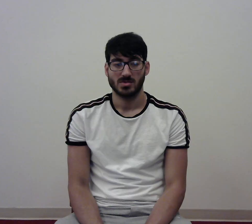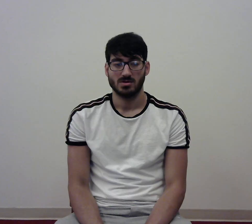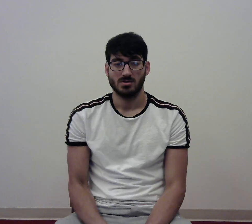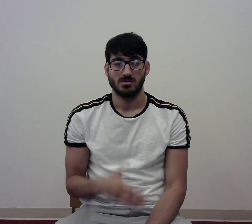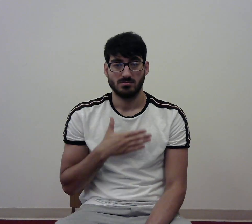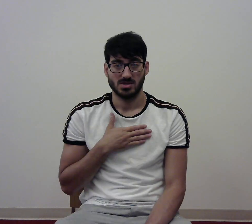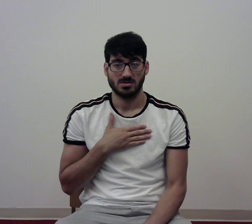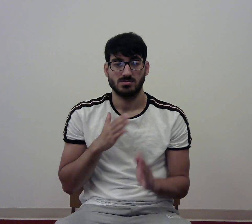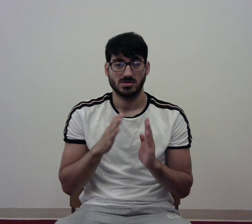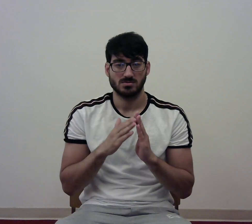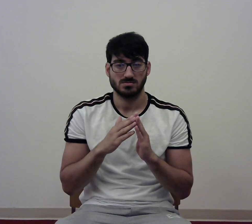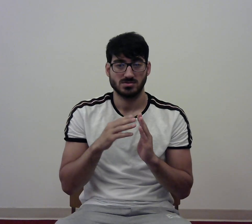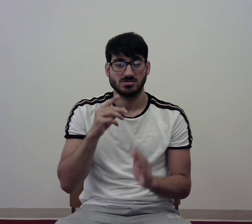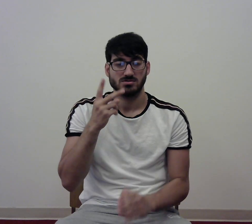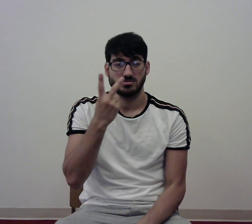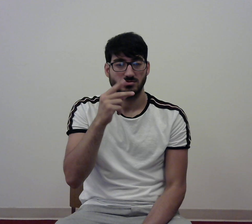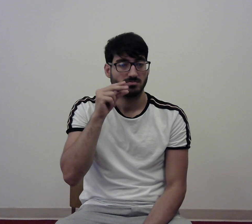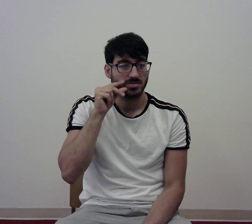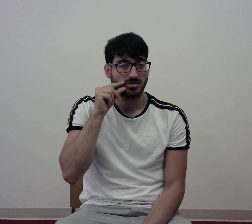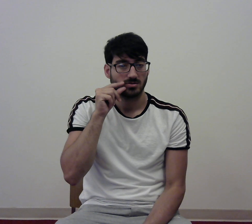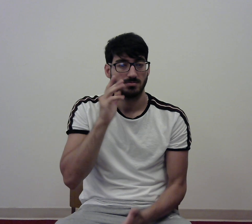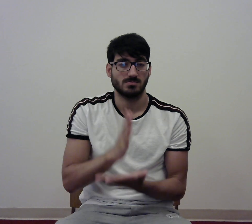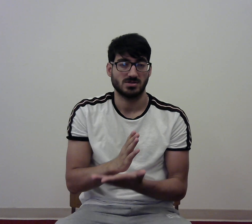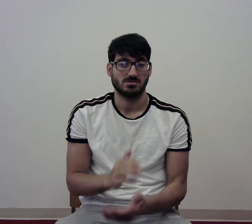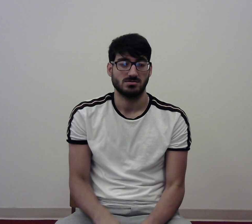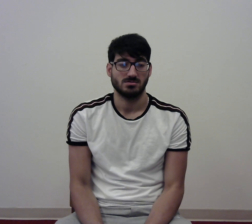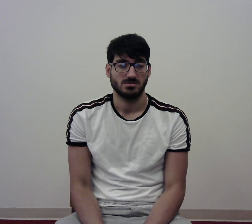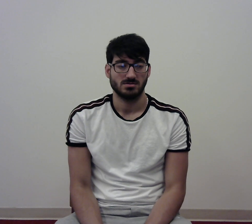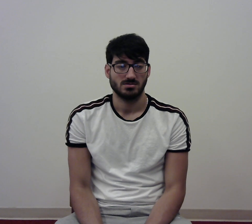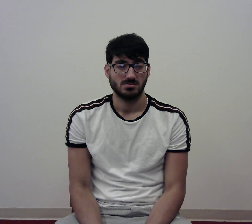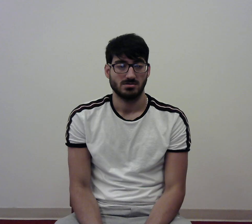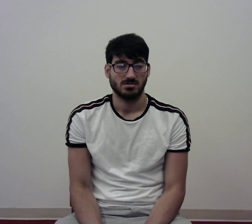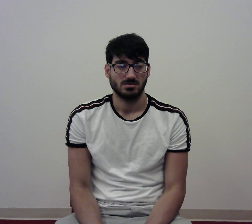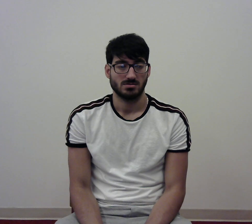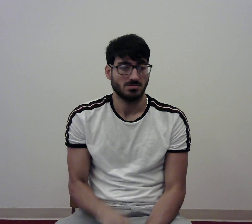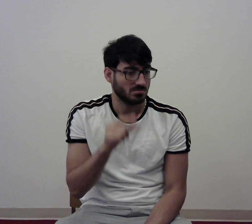Mənim evdə 2 pişiyim var